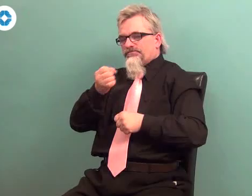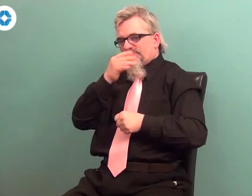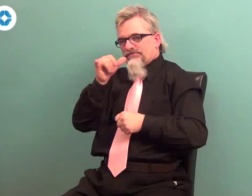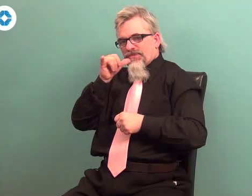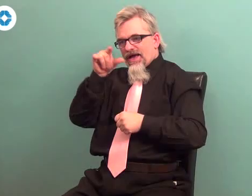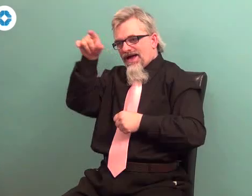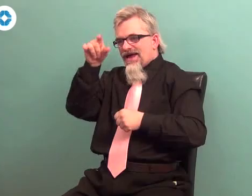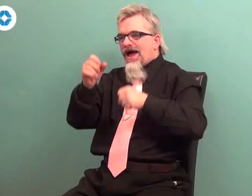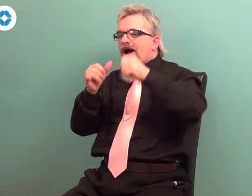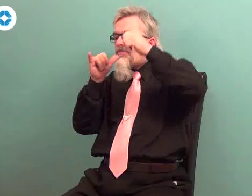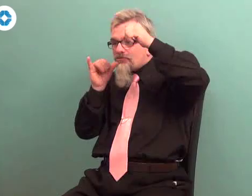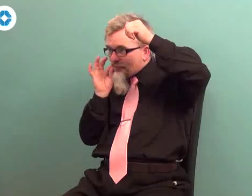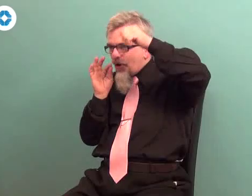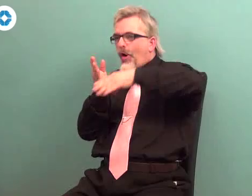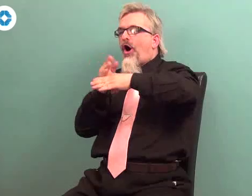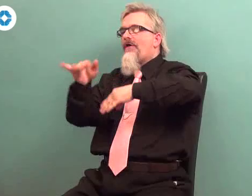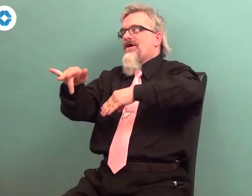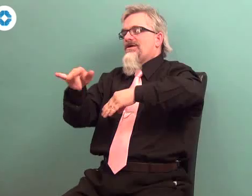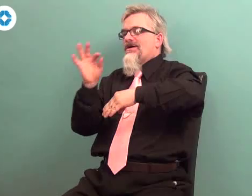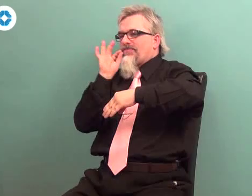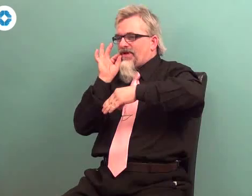Ktoś w ukryciu palił papierosy.